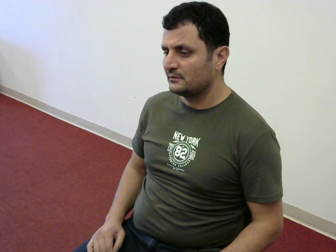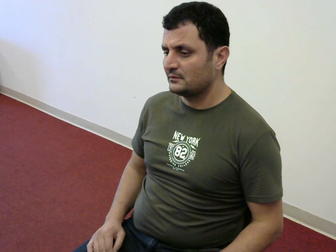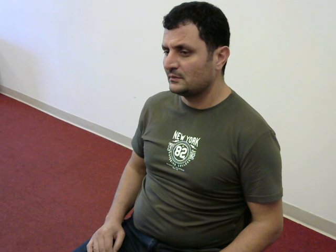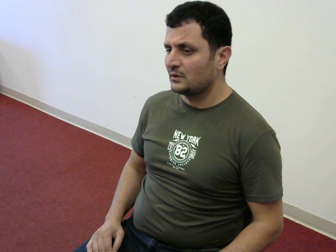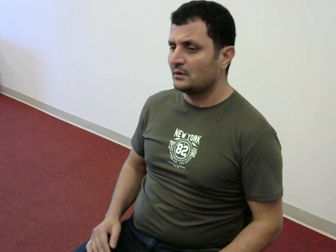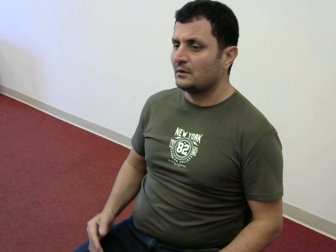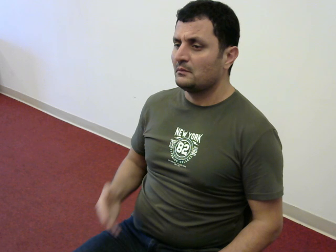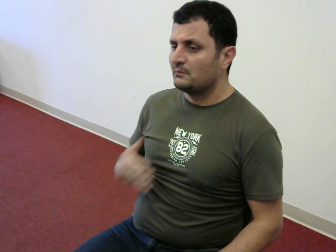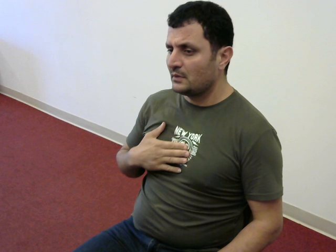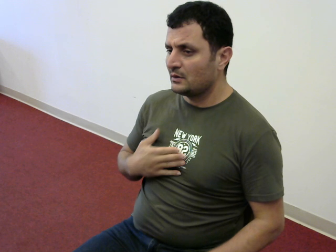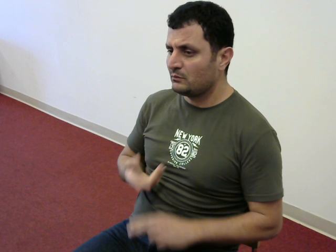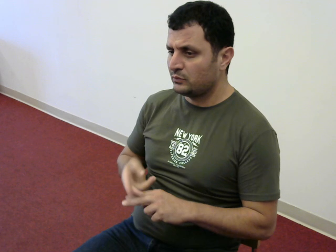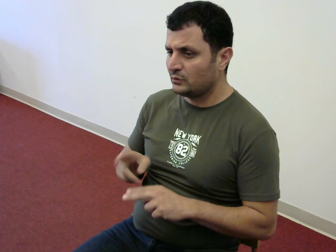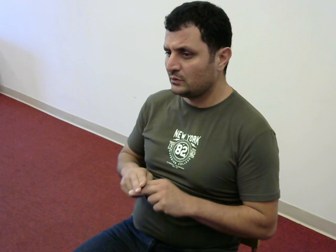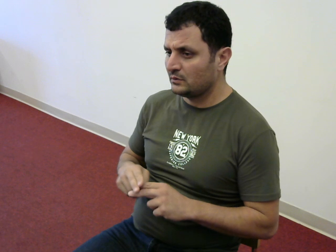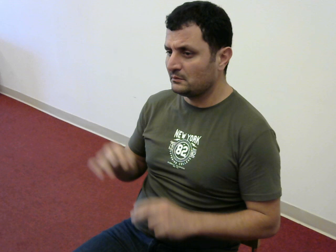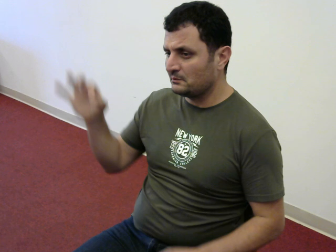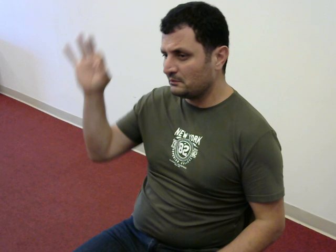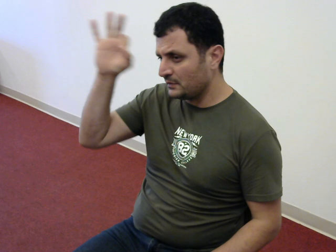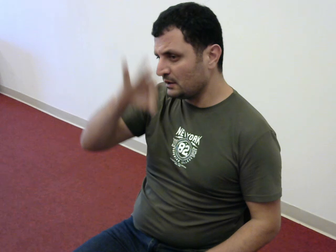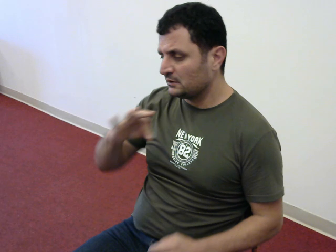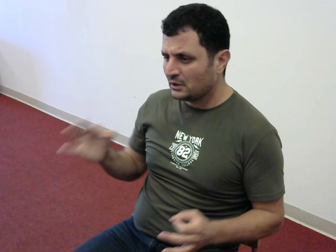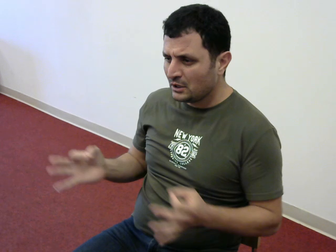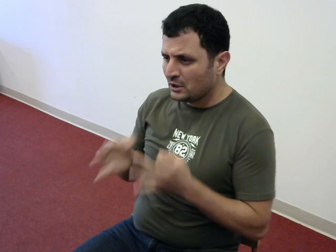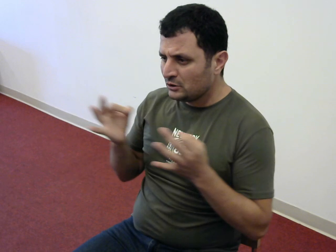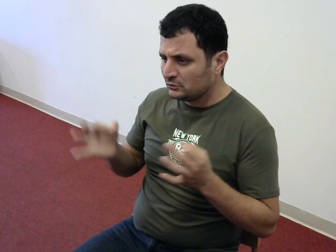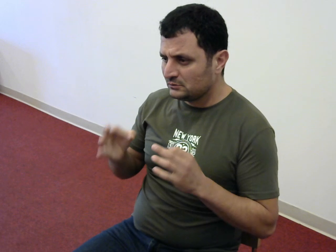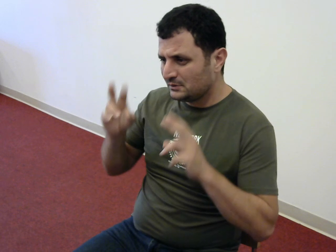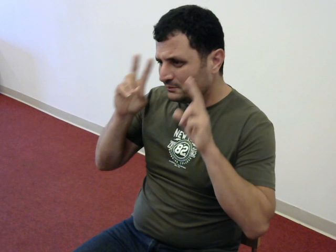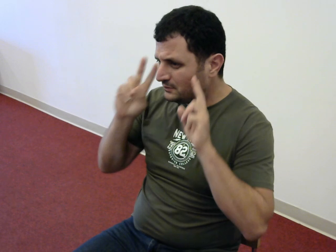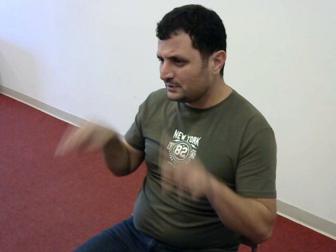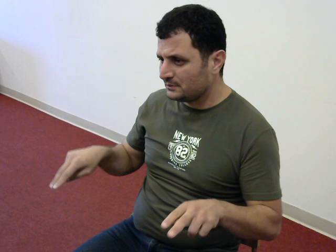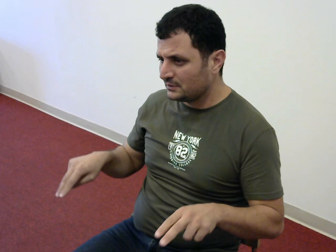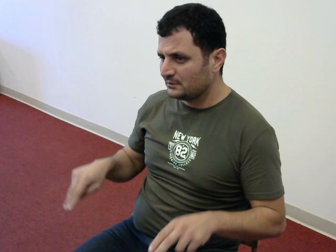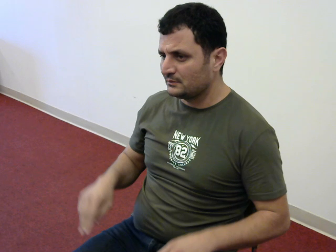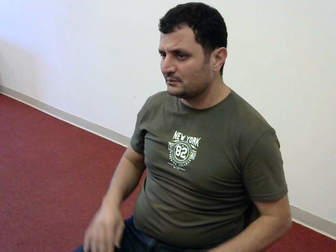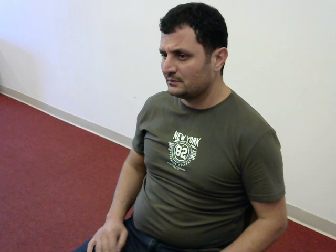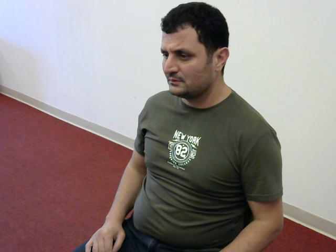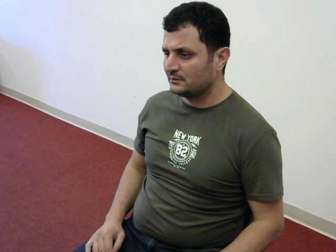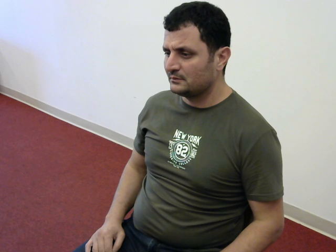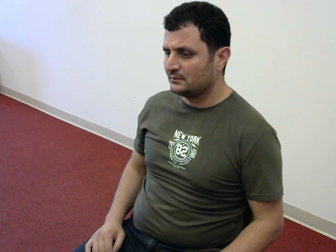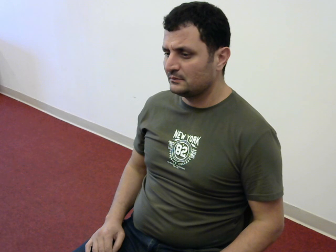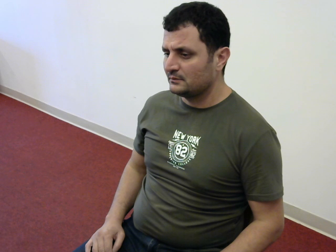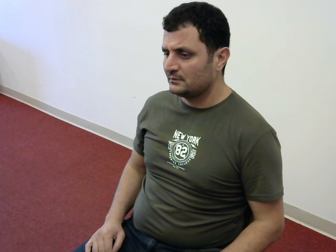Mən bu barədə heç nə bilmirəm